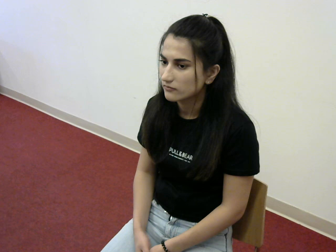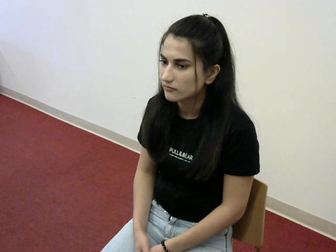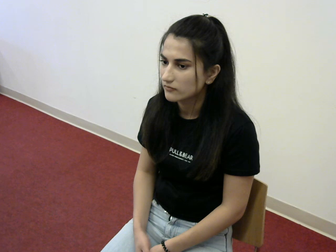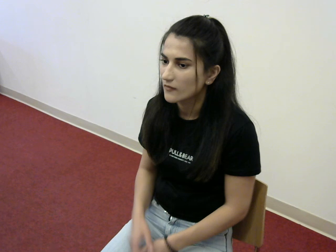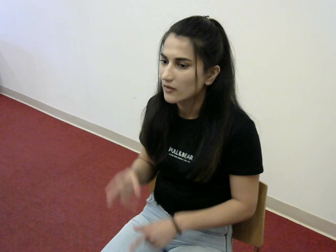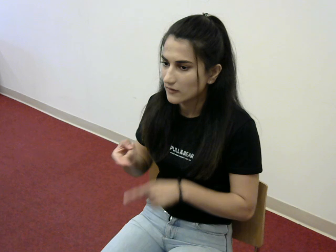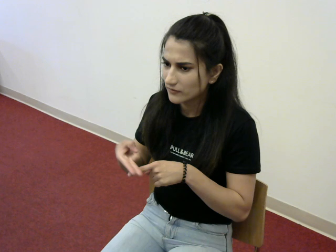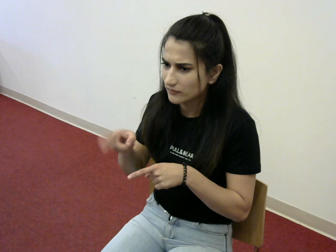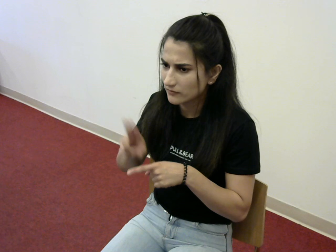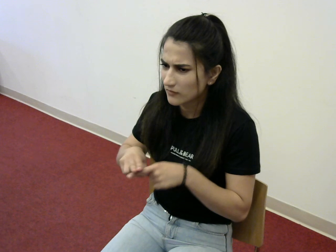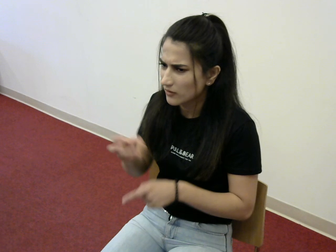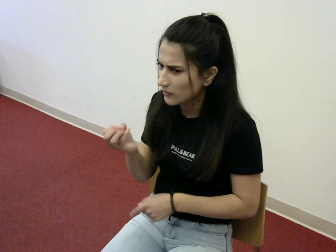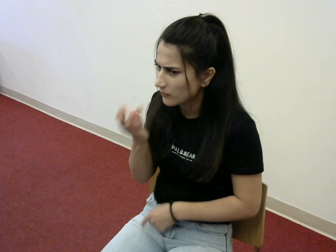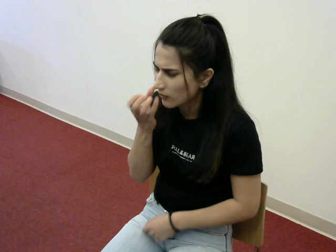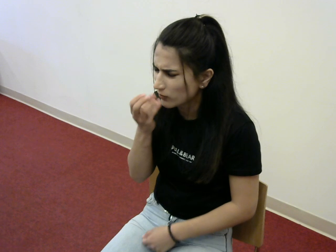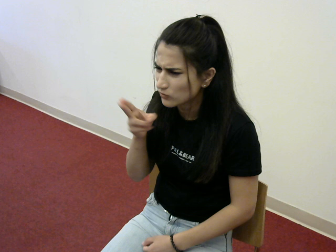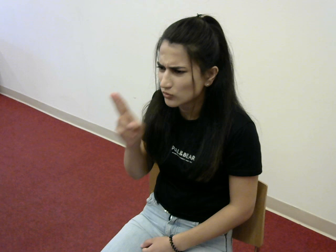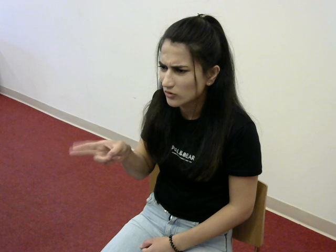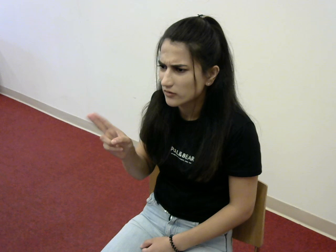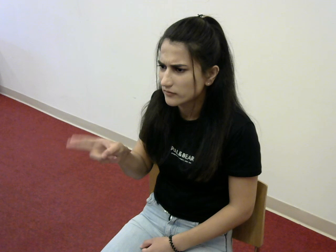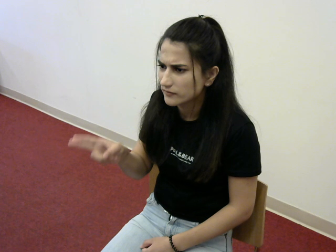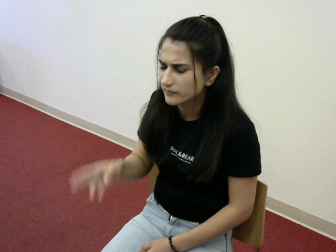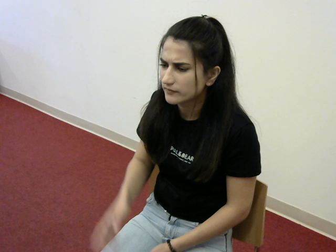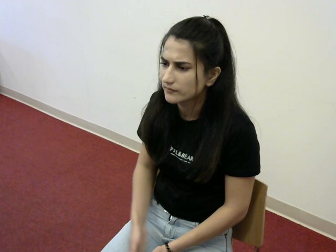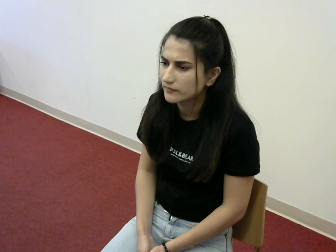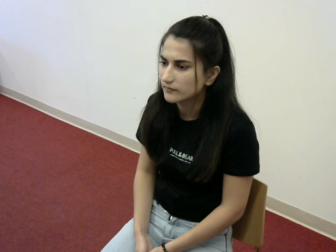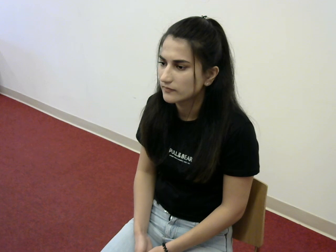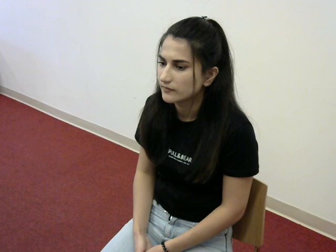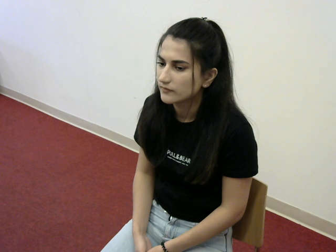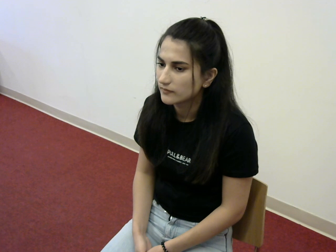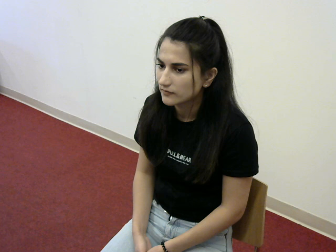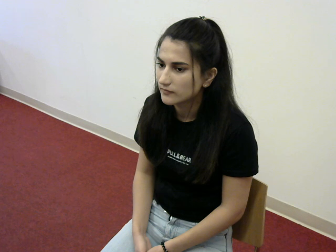Bu çiçəklər kimindir?